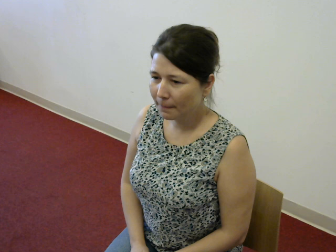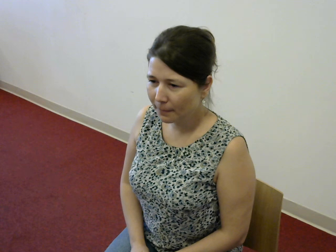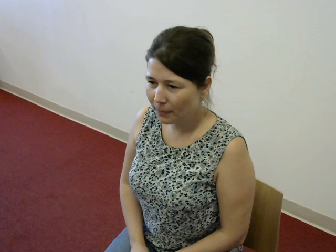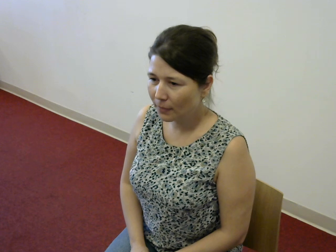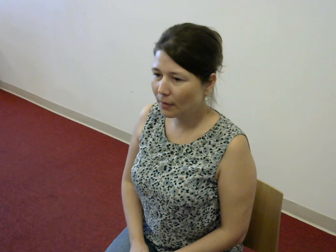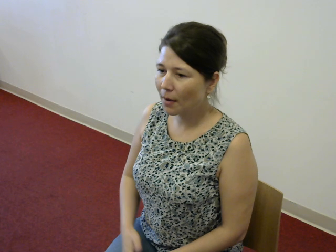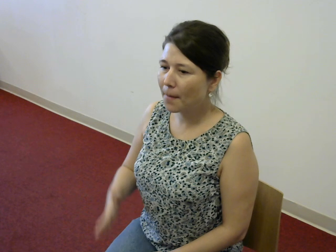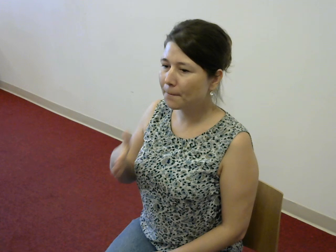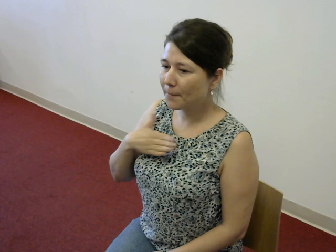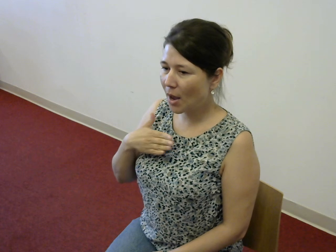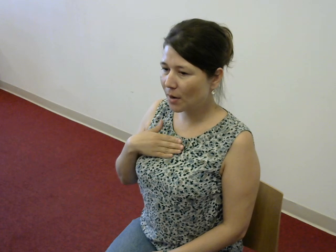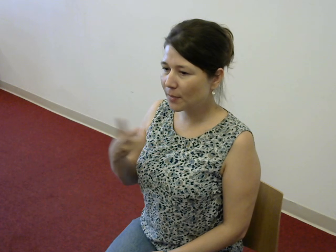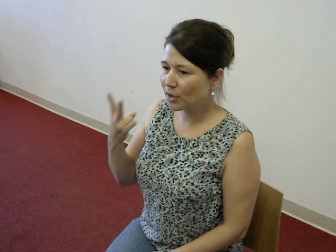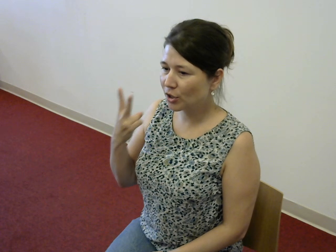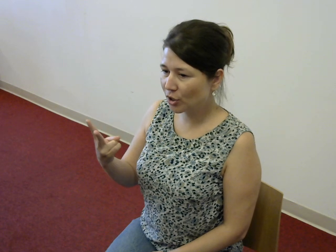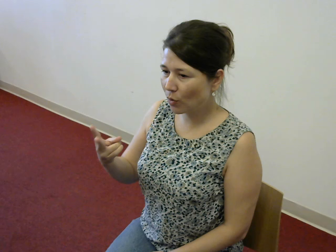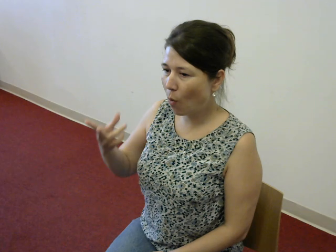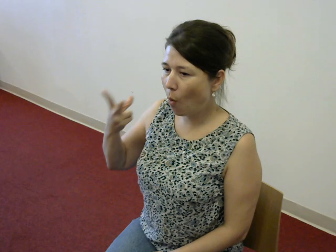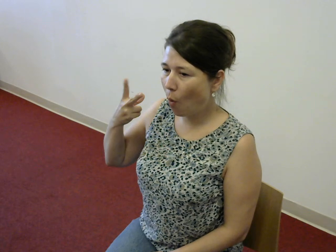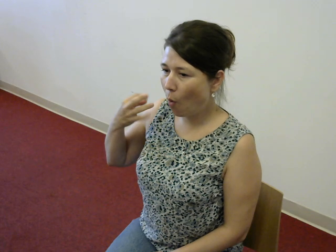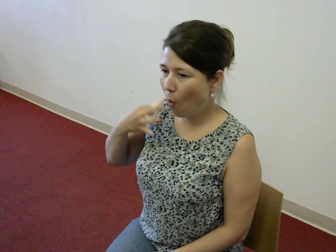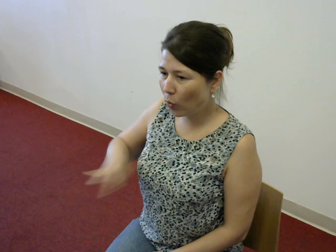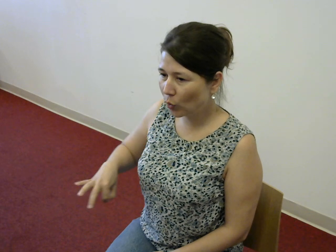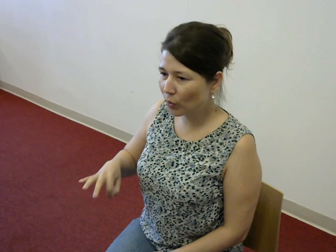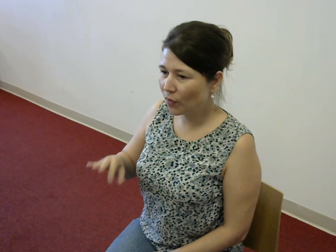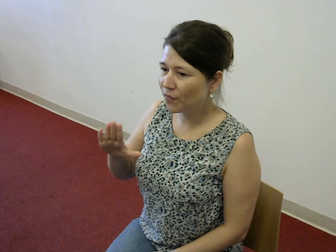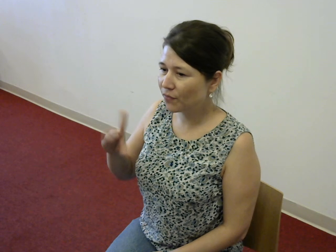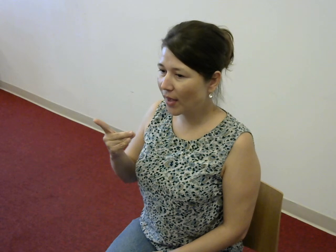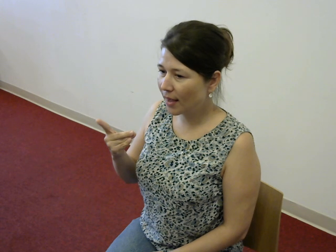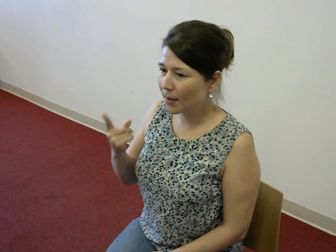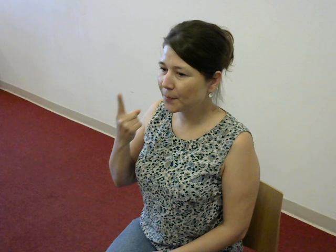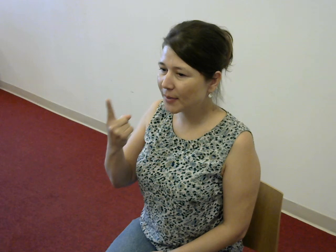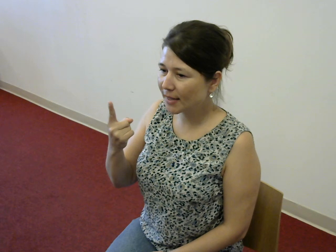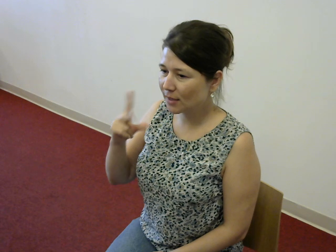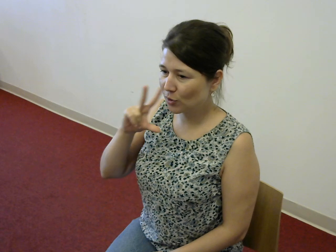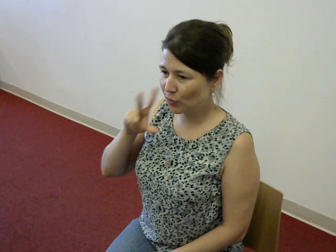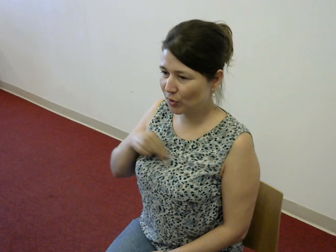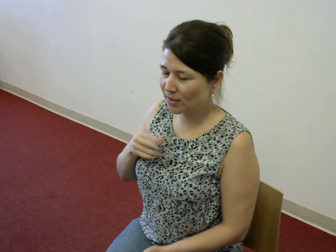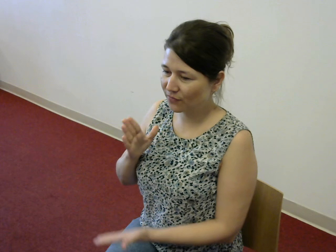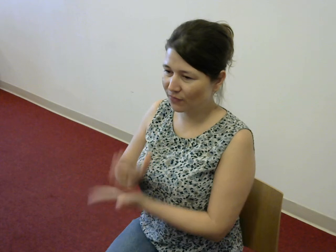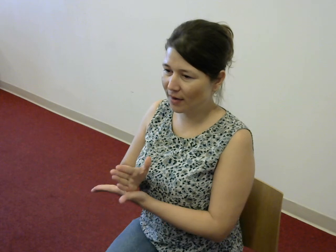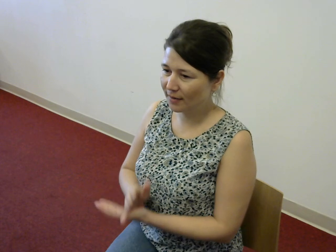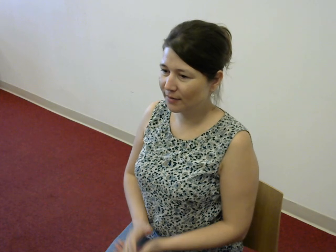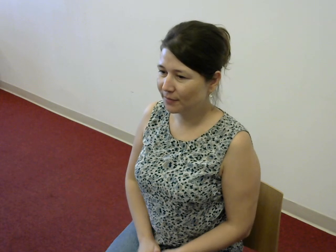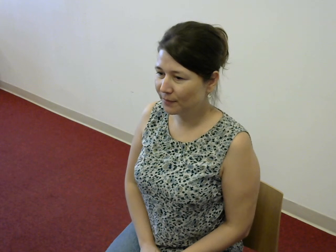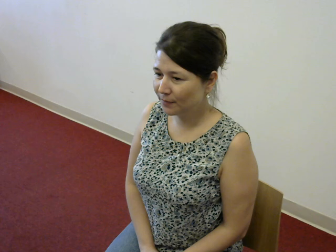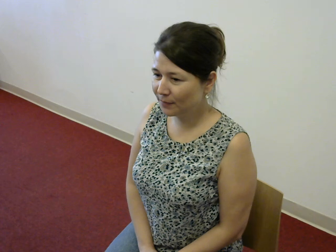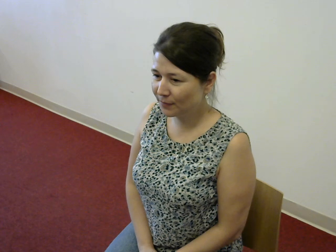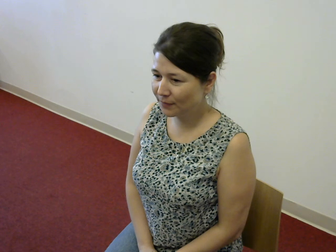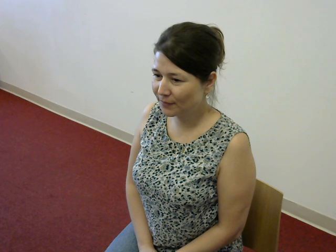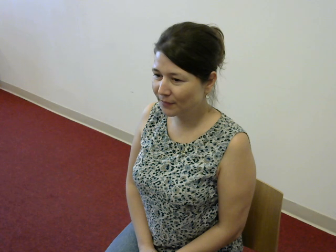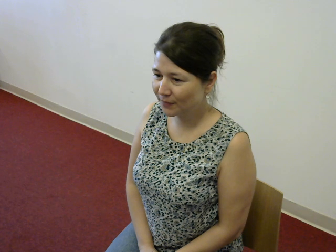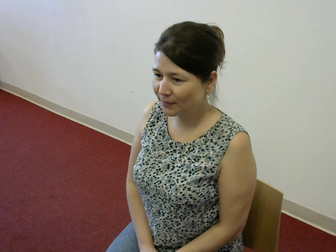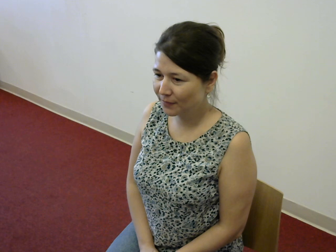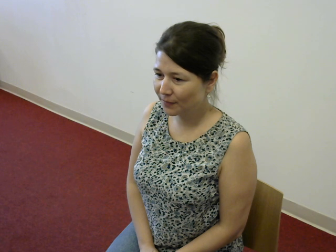Mənim 2 oğlum və 1 qızım var